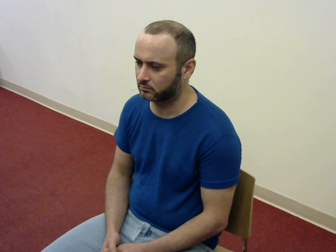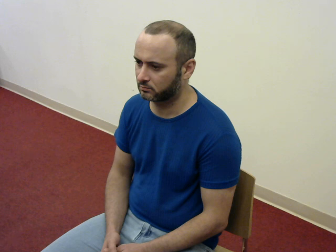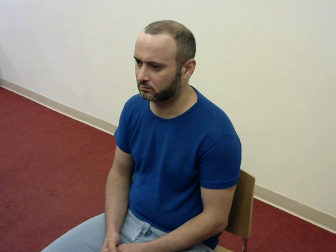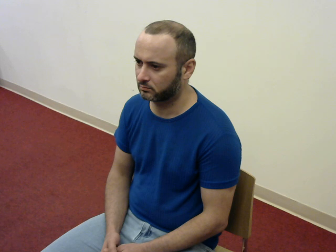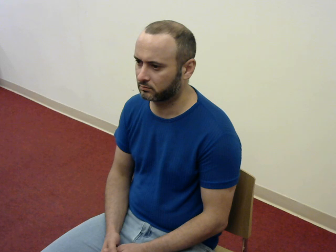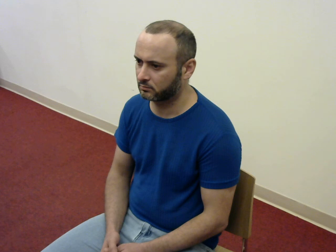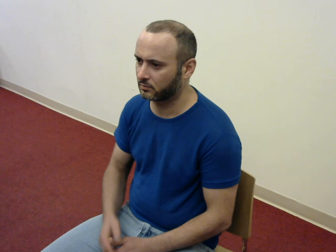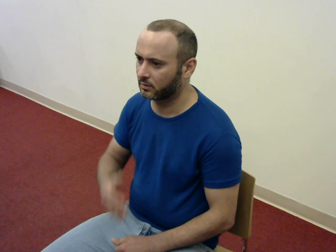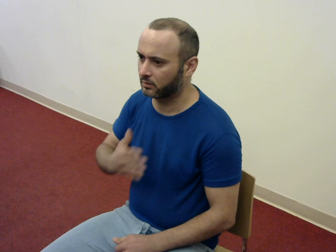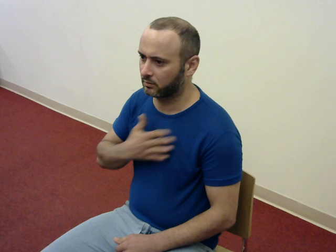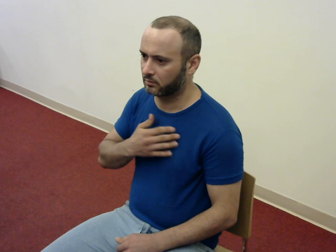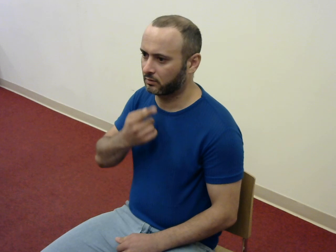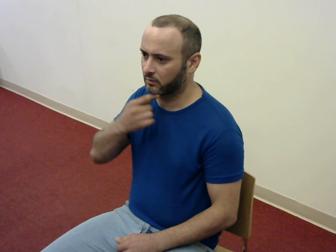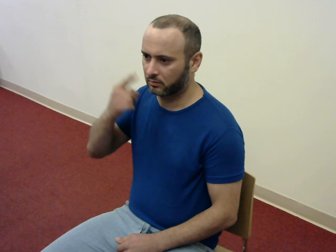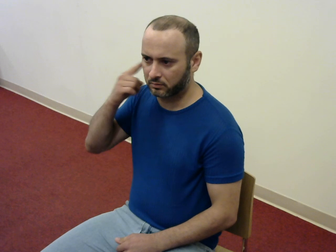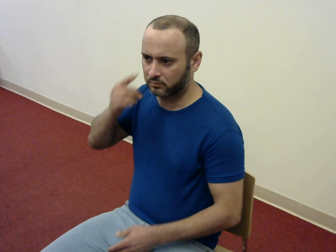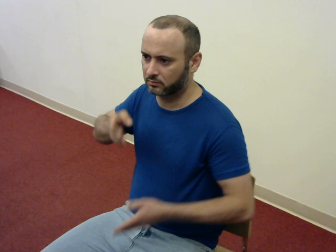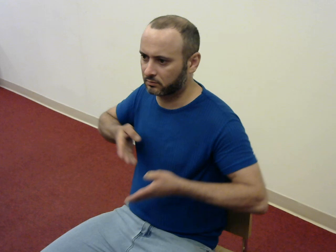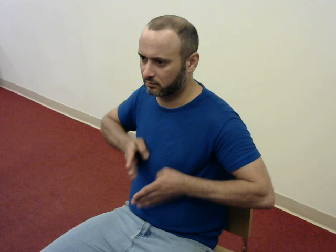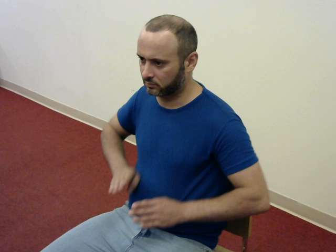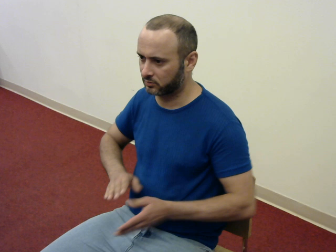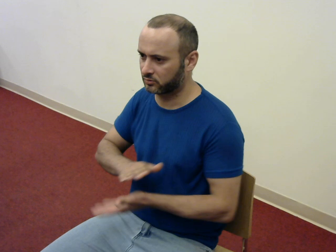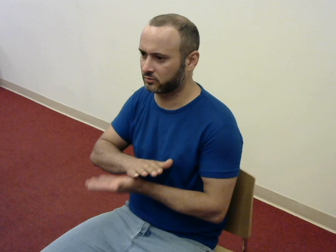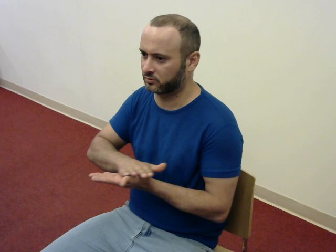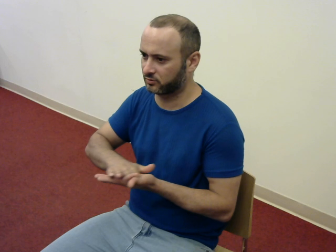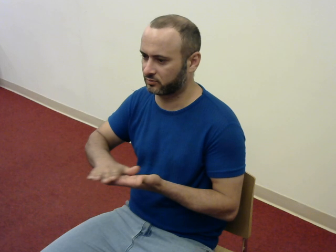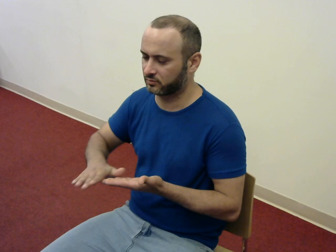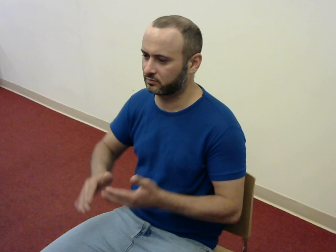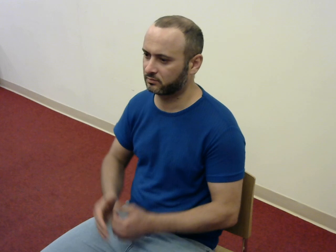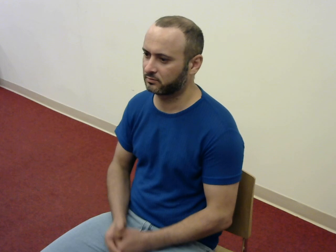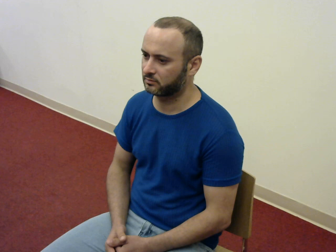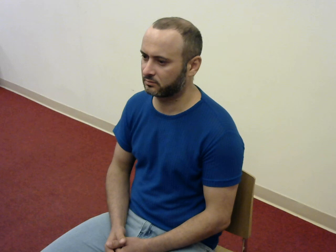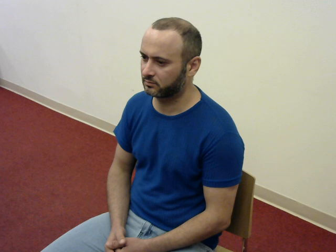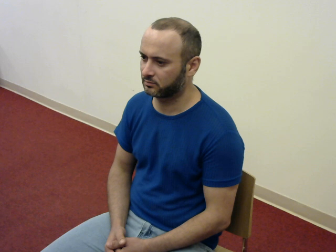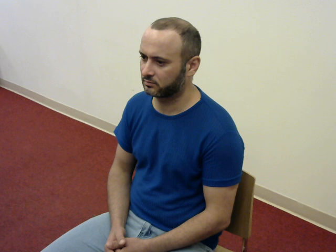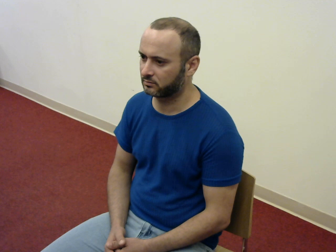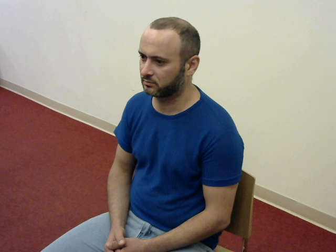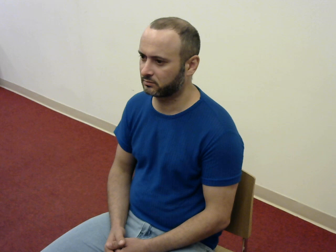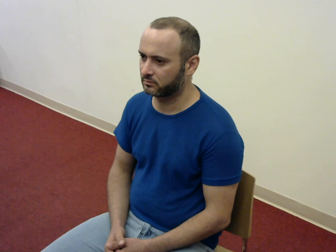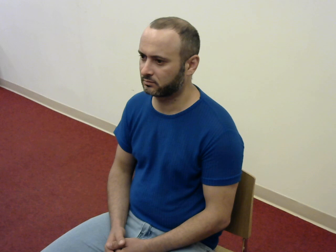Mənim eşitmə məhdudiyyətim anadangəlmədir